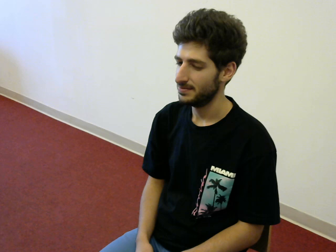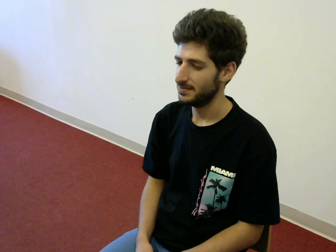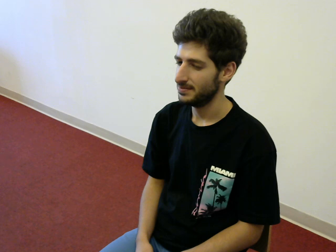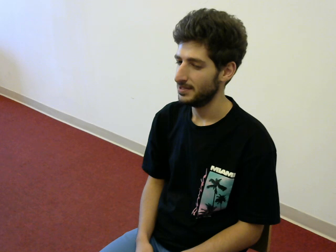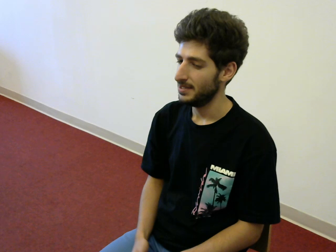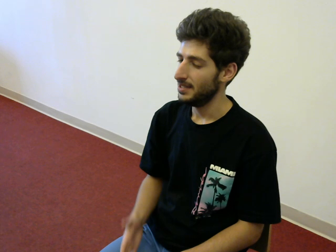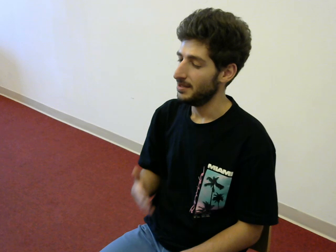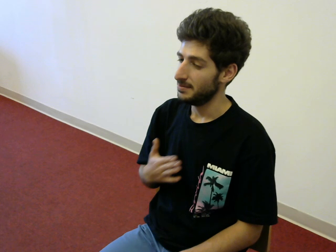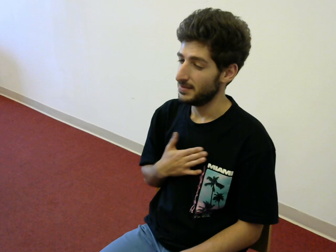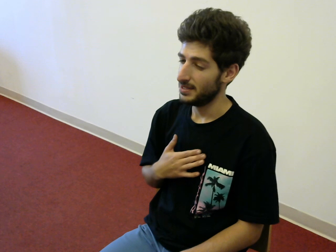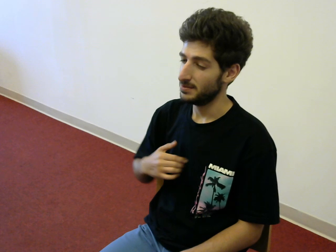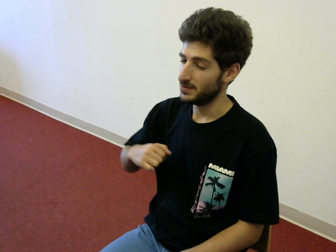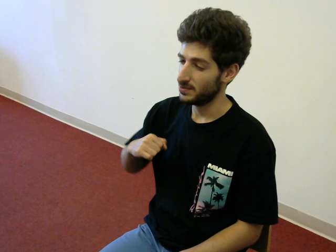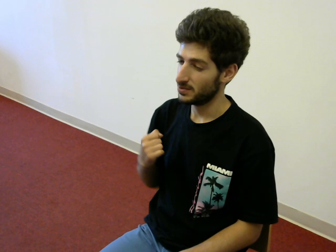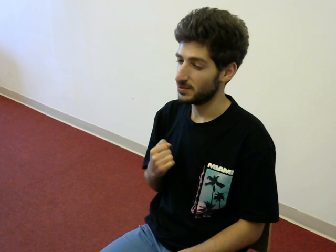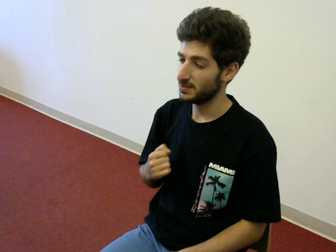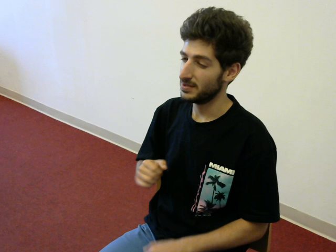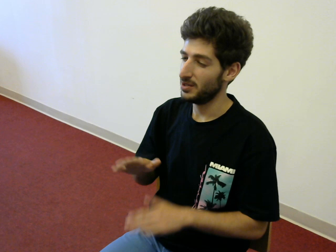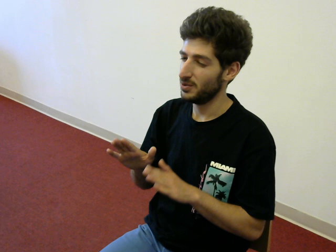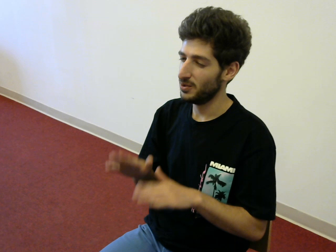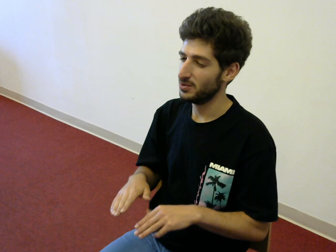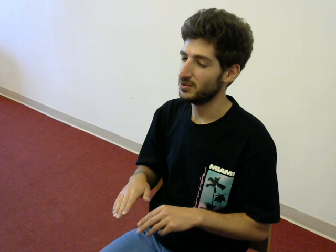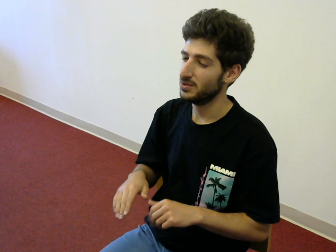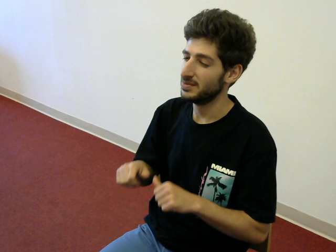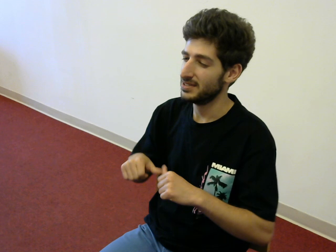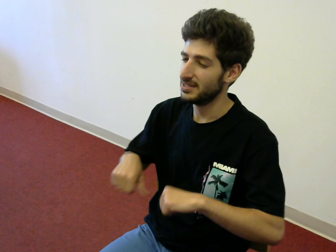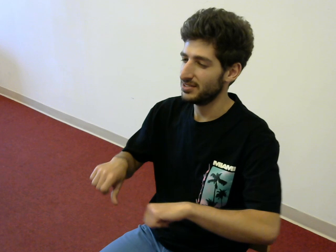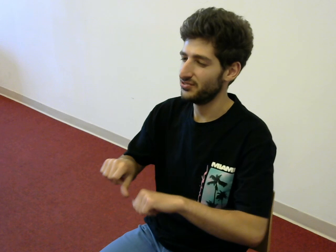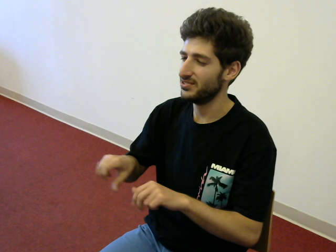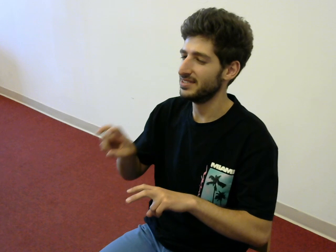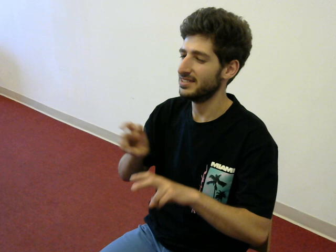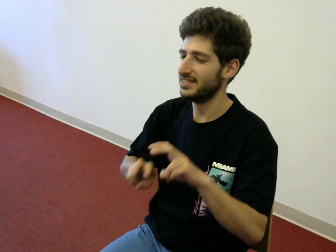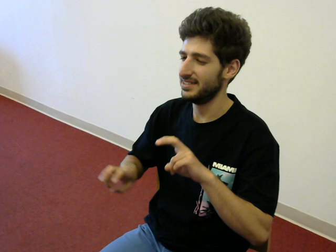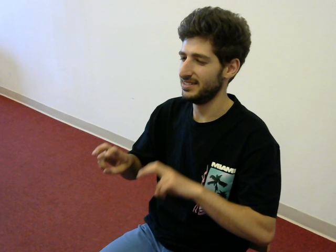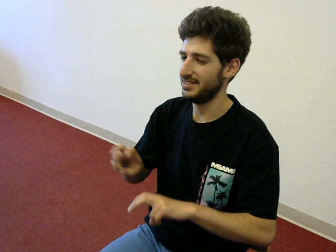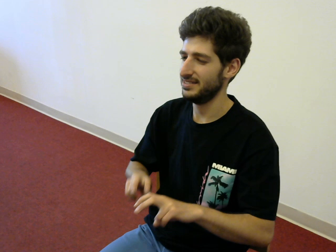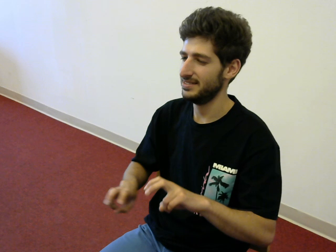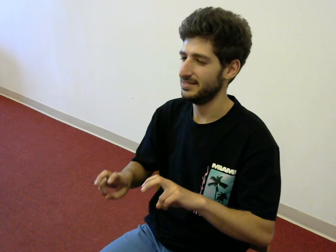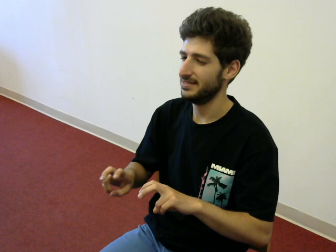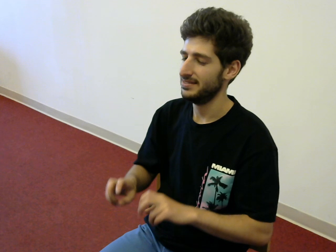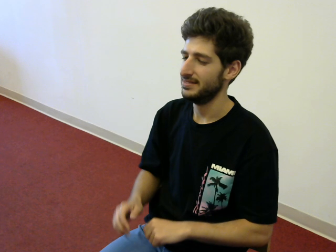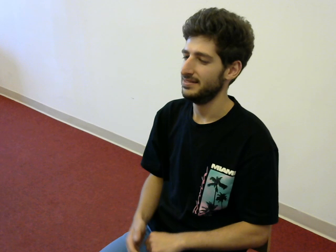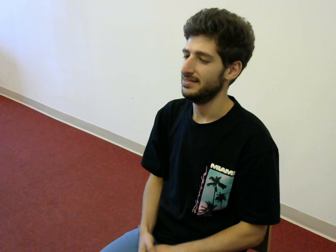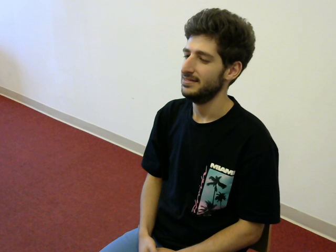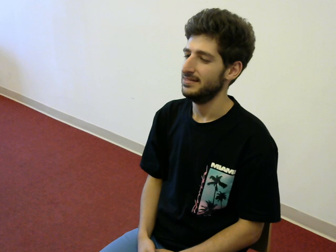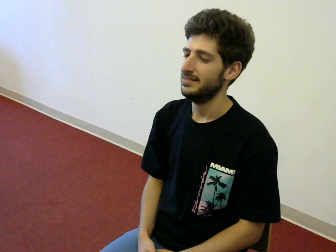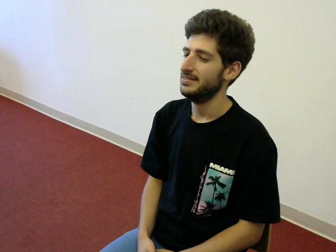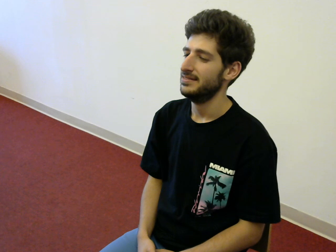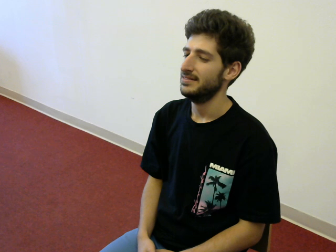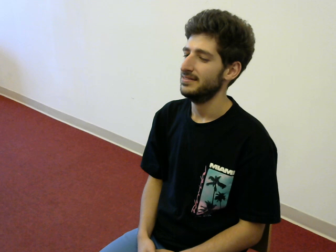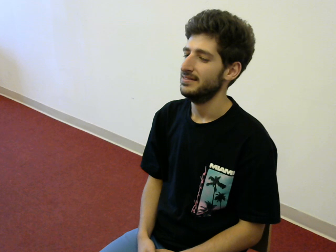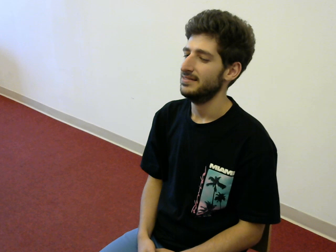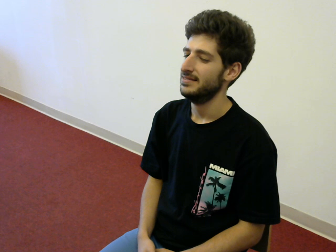Mən dostlarımın olduğu masanı axtarıram